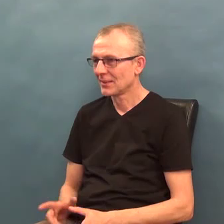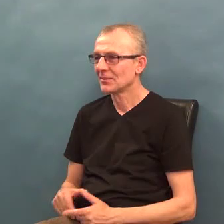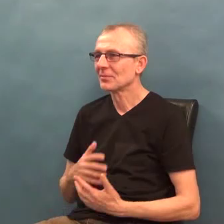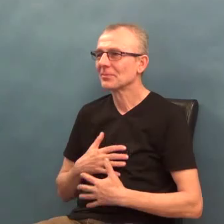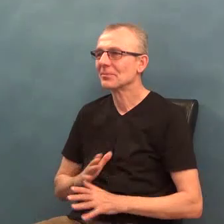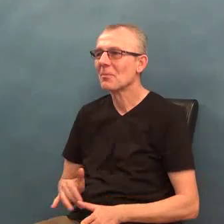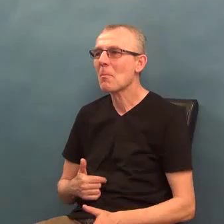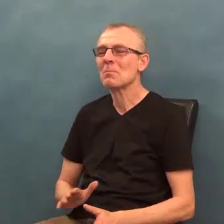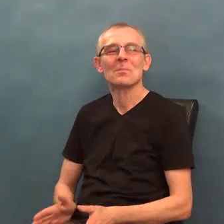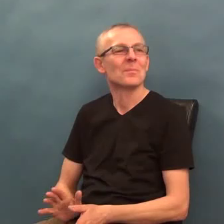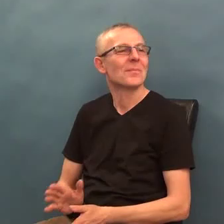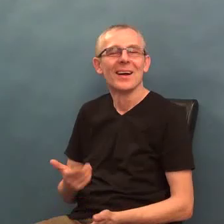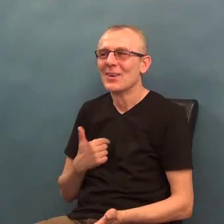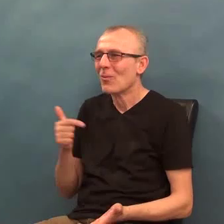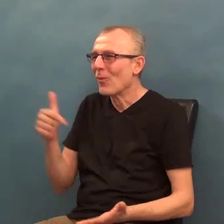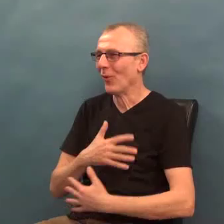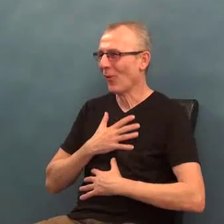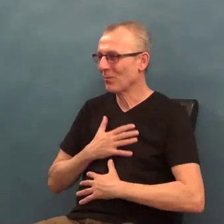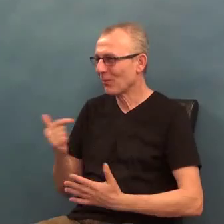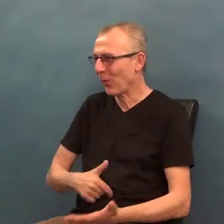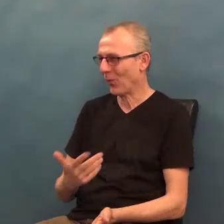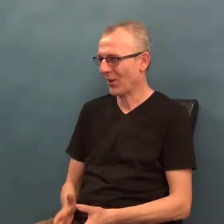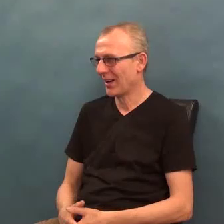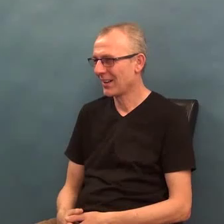Ale bez kąpania? Nie, ja muszę się kąpać.